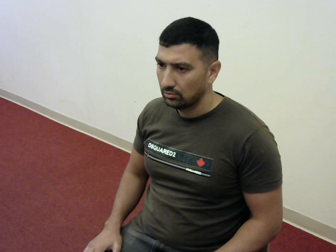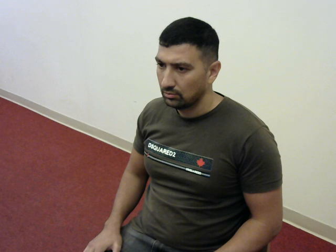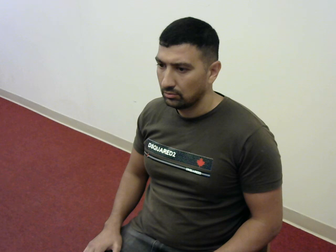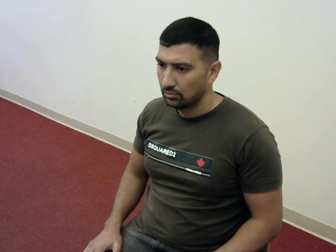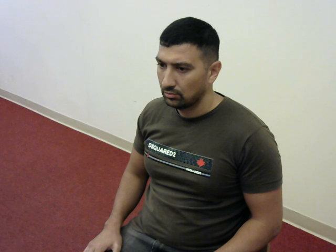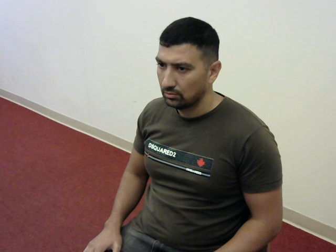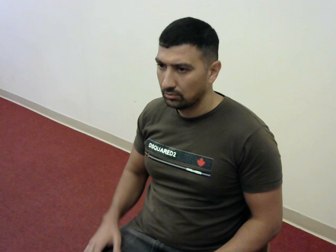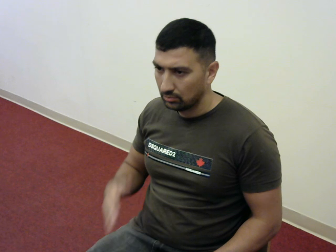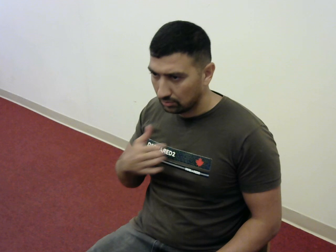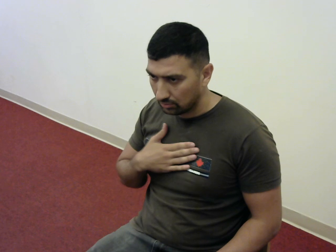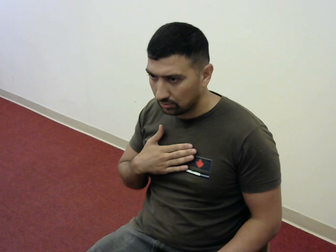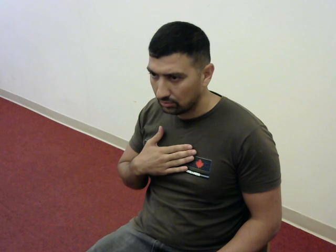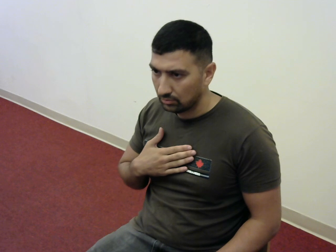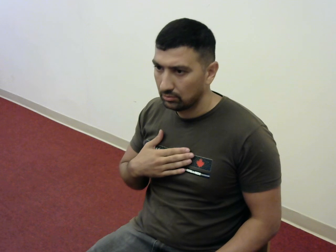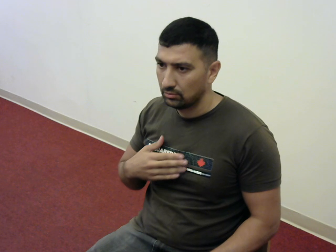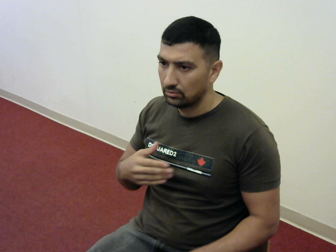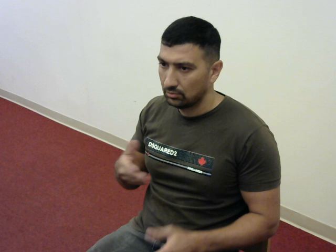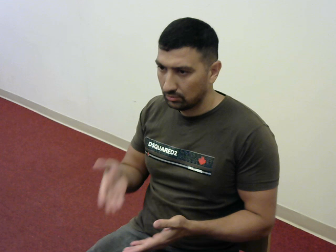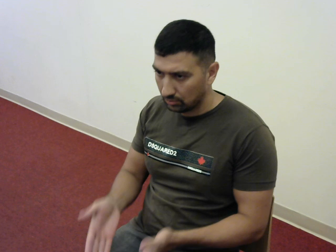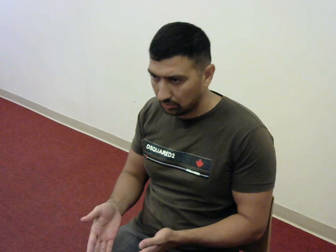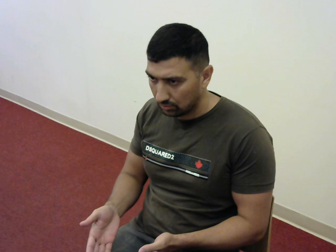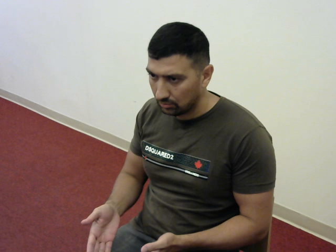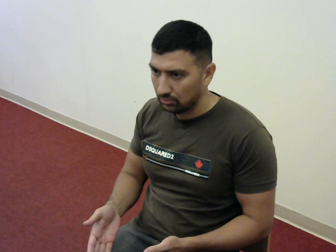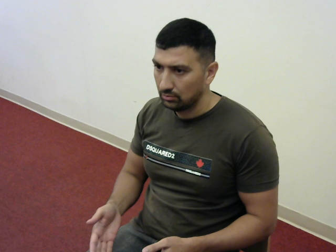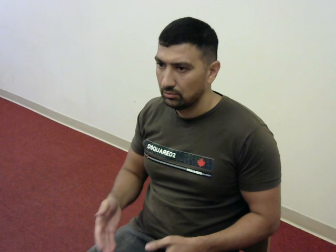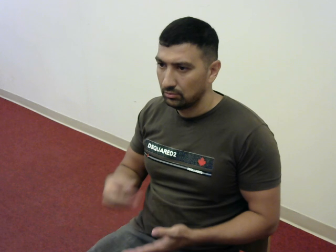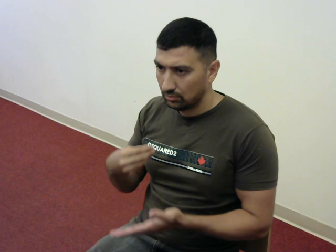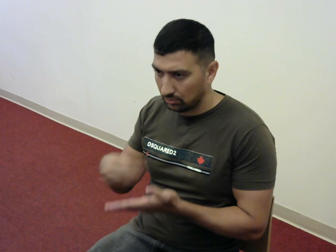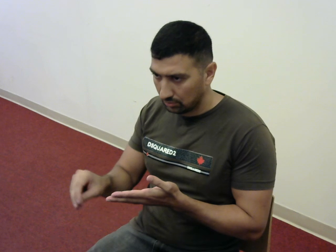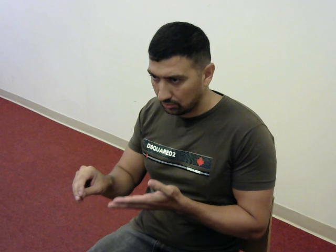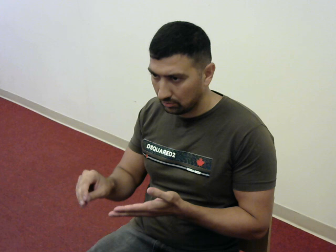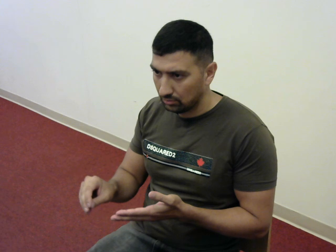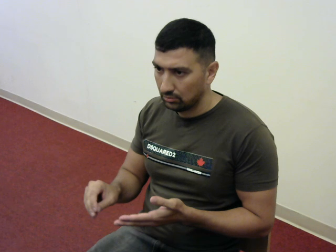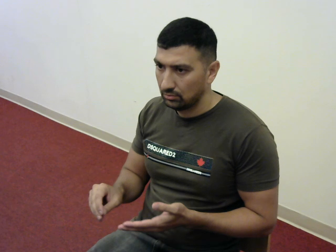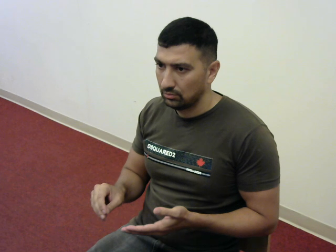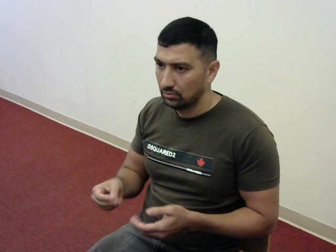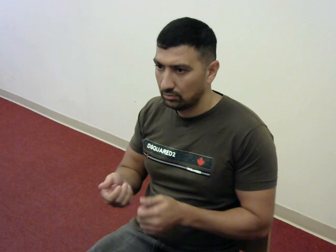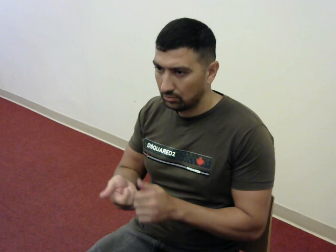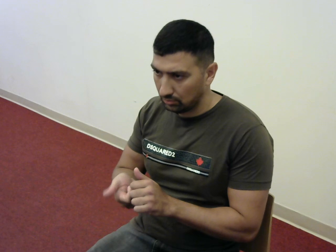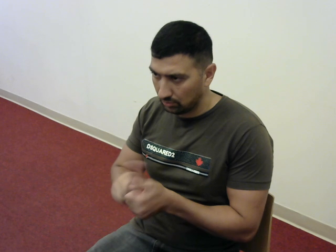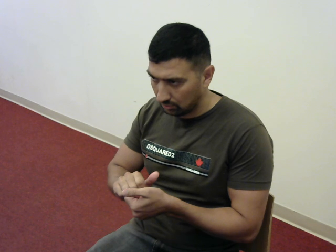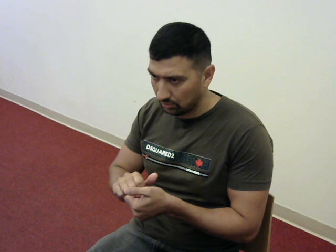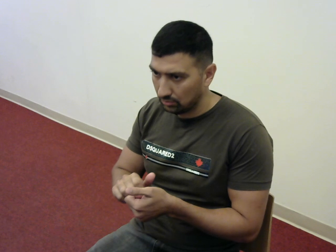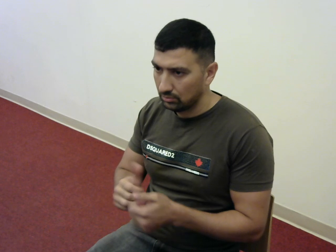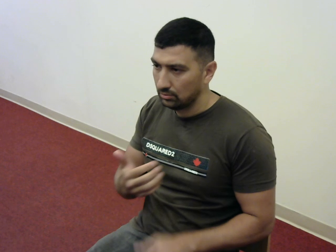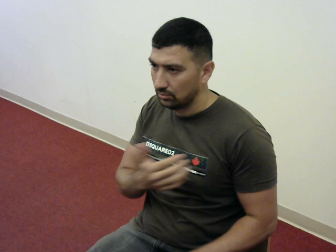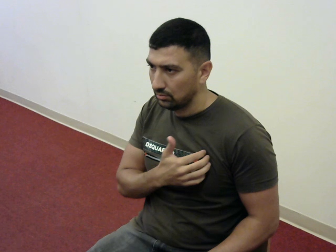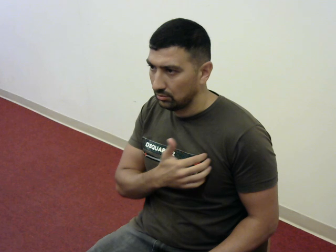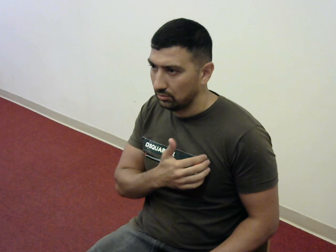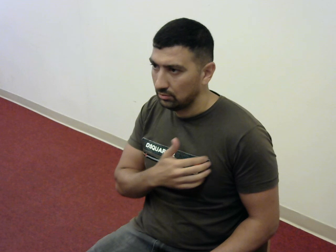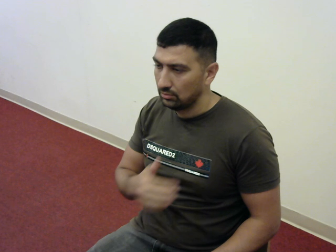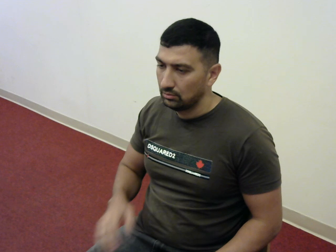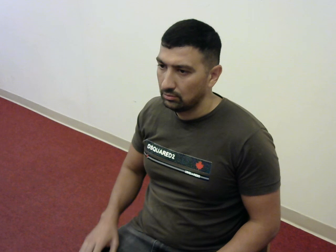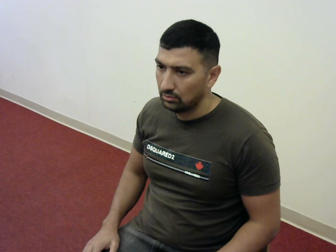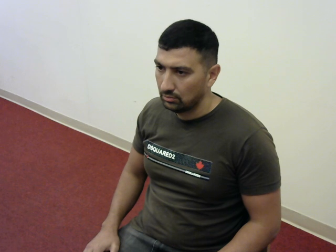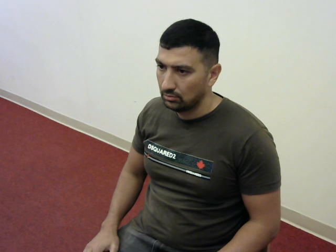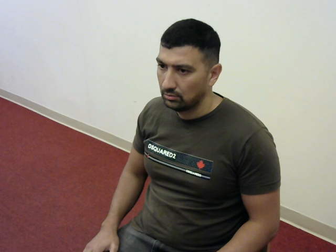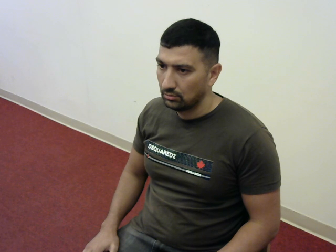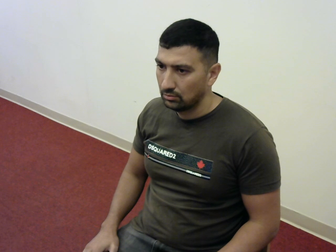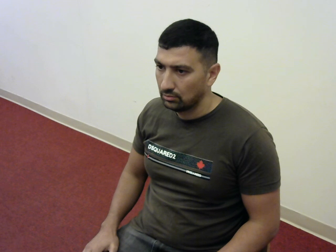Mən buradan aldıqlarımı dəyişmək istəyirəm